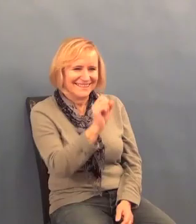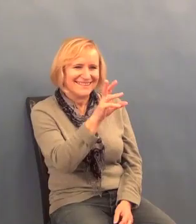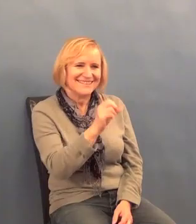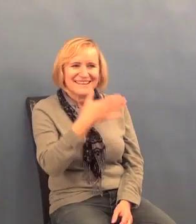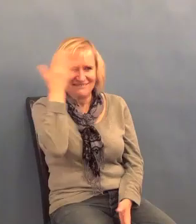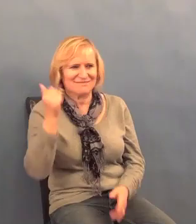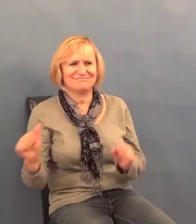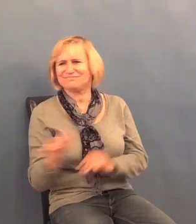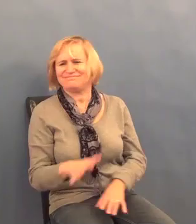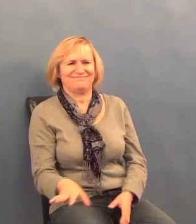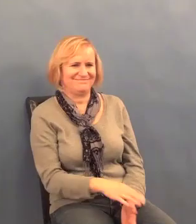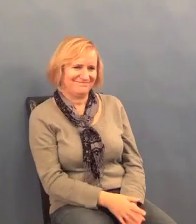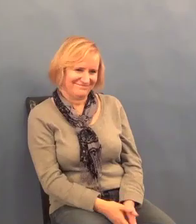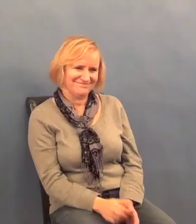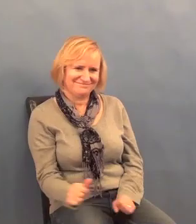Tak, nie wie, jak to się stało.